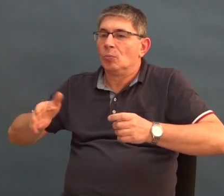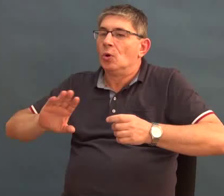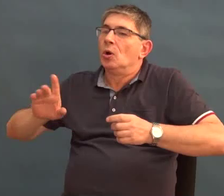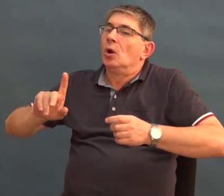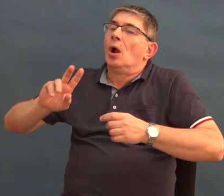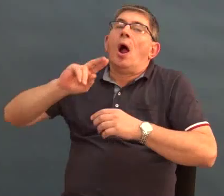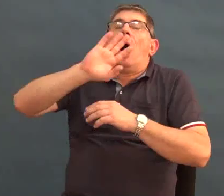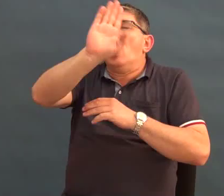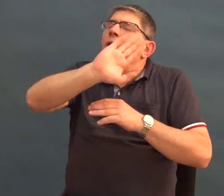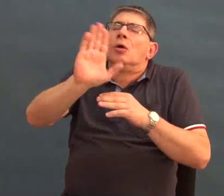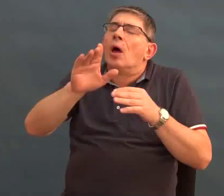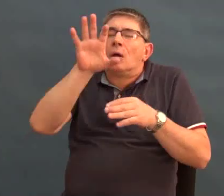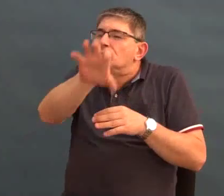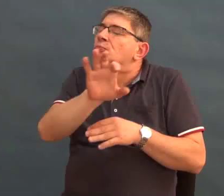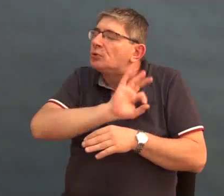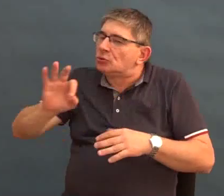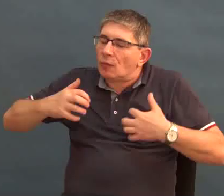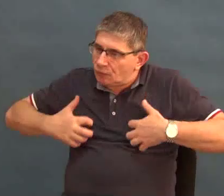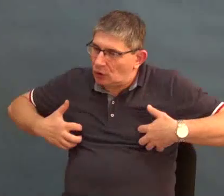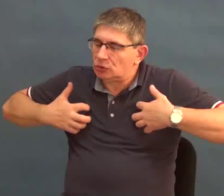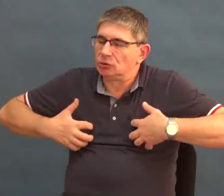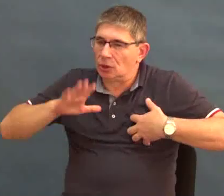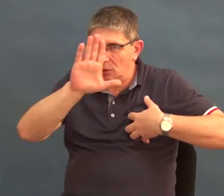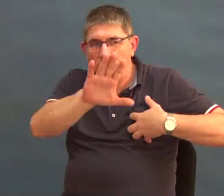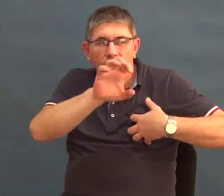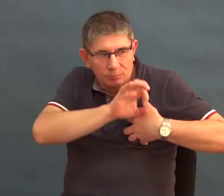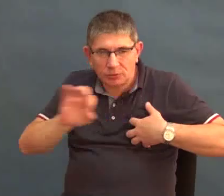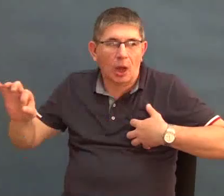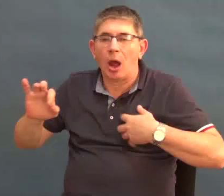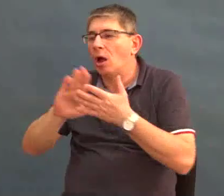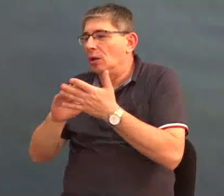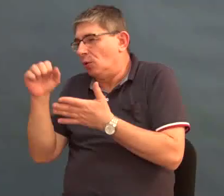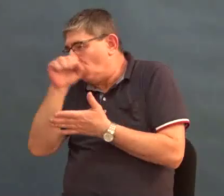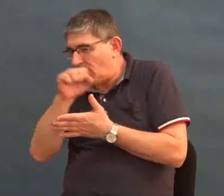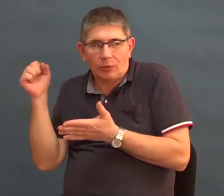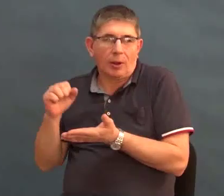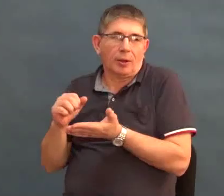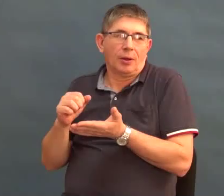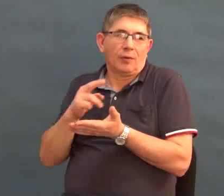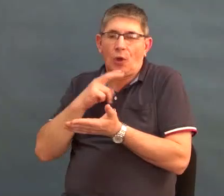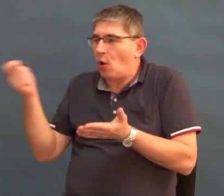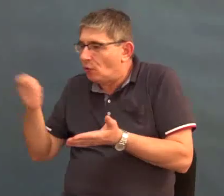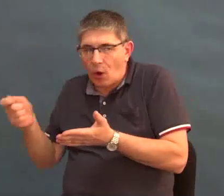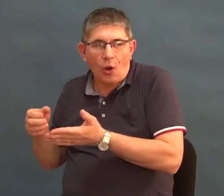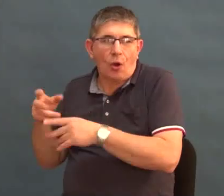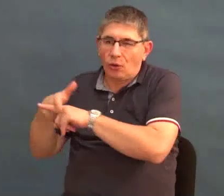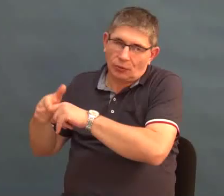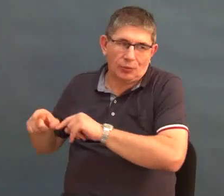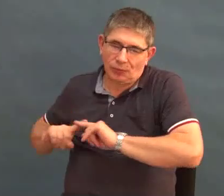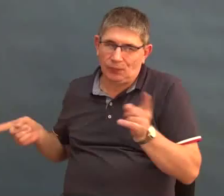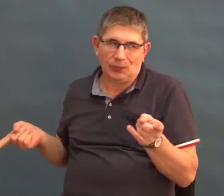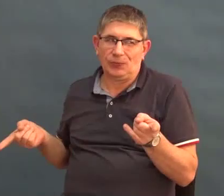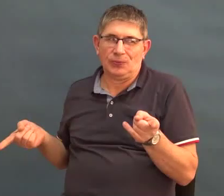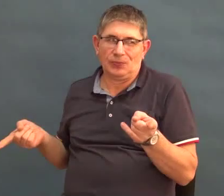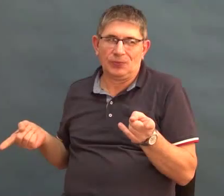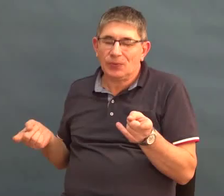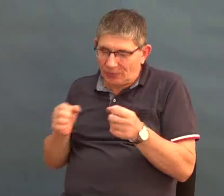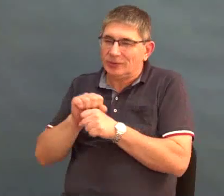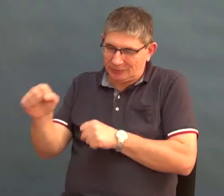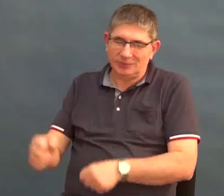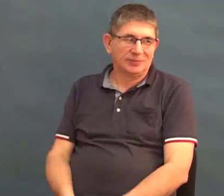Nie, w miejscu tylko dla zwierząt to można myć, a głupota myć wodą z węża ogrodowego, tego nie wolno.